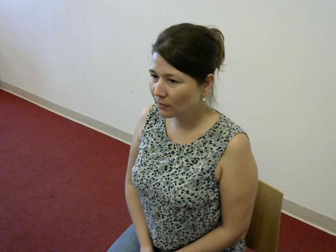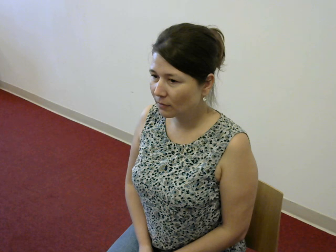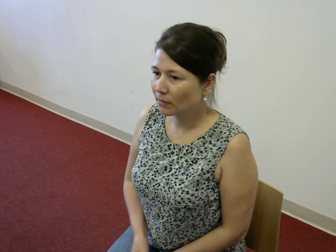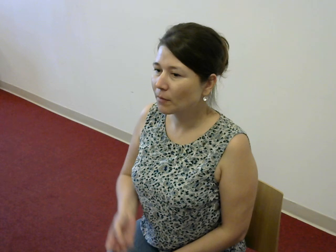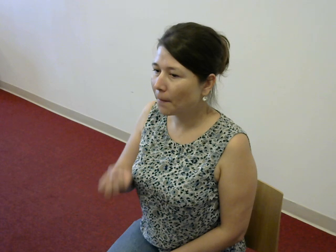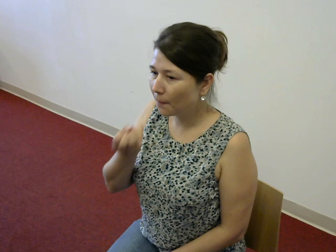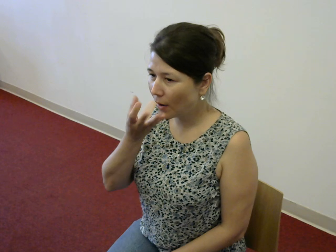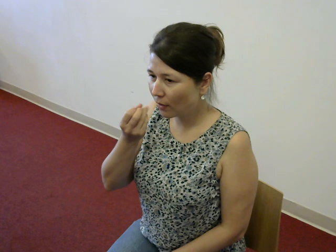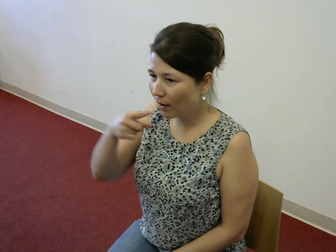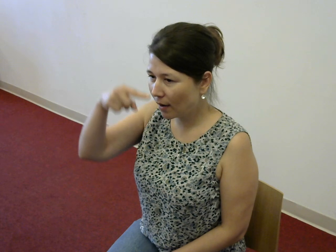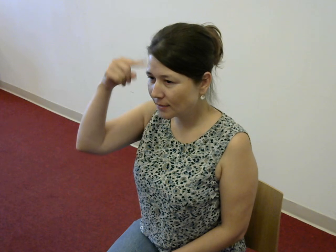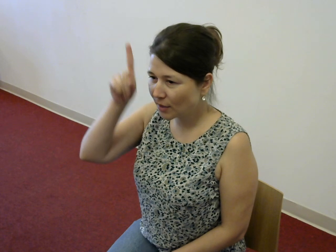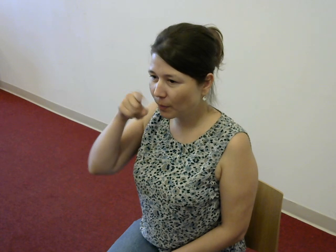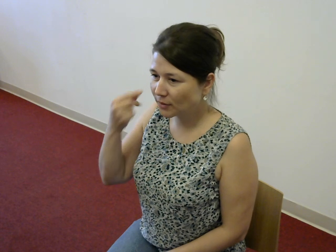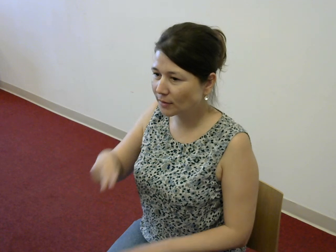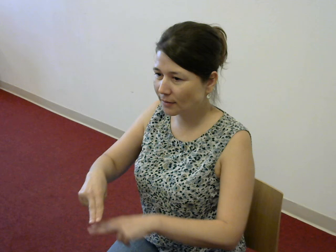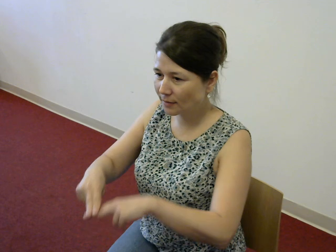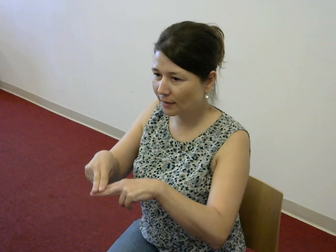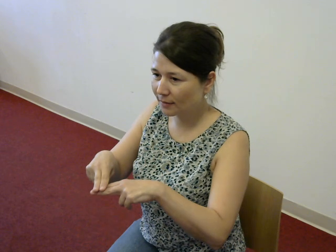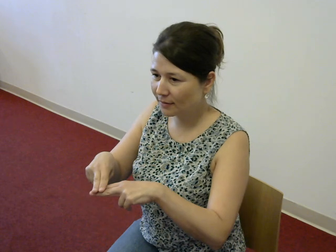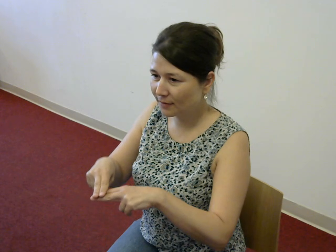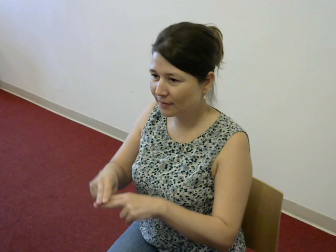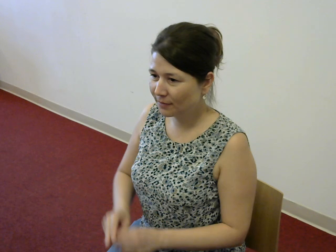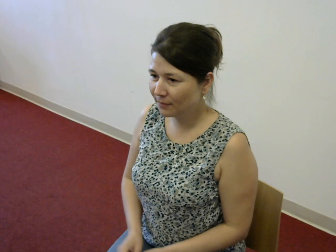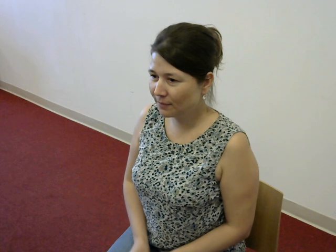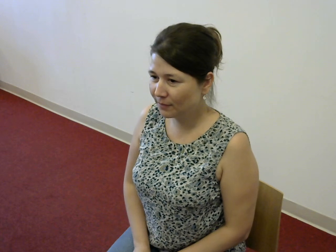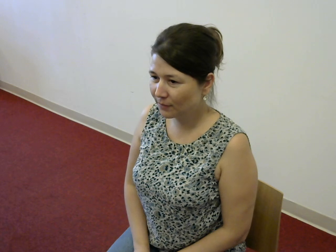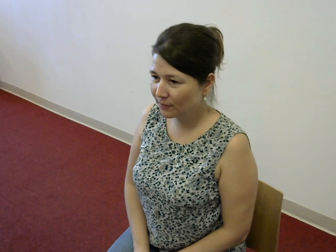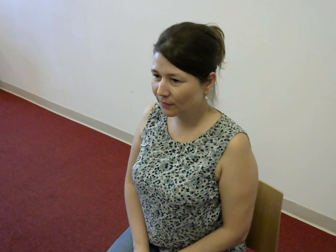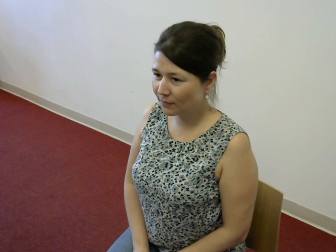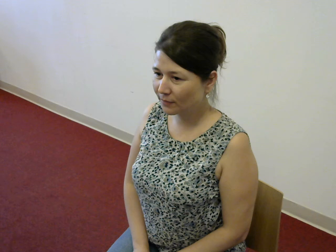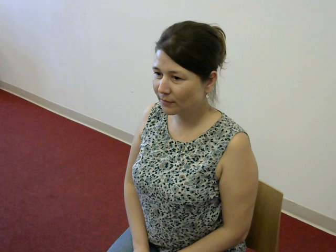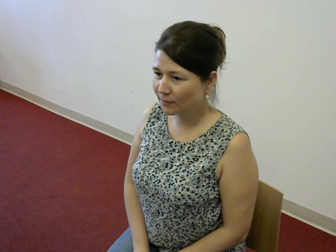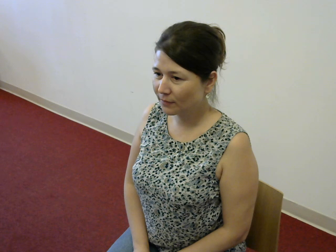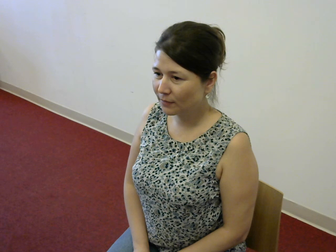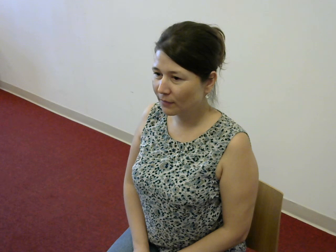Bakı Azərbaycanın paytaxtıdır